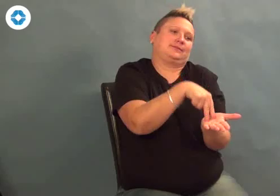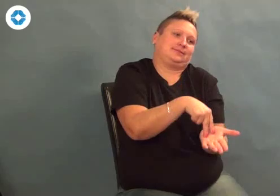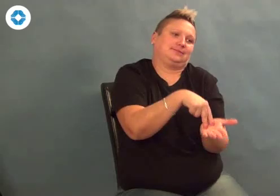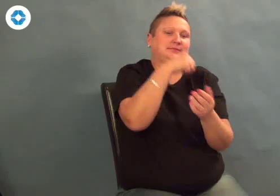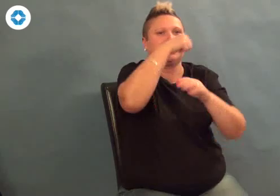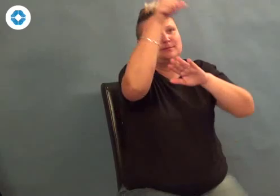Charlie naprawia szybę.